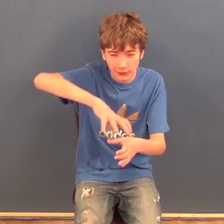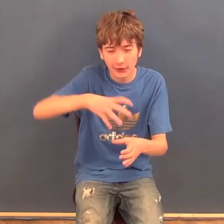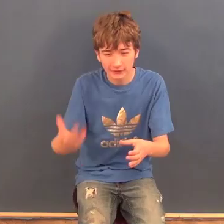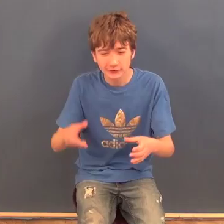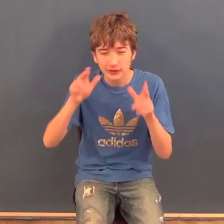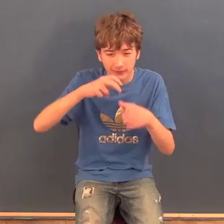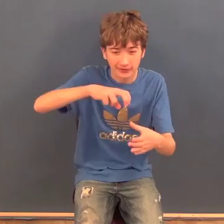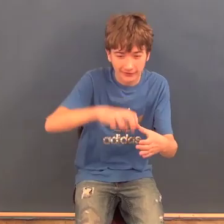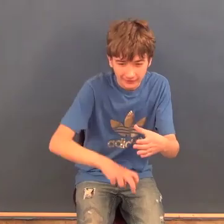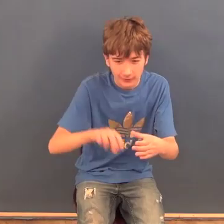Chłopiec otwiera słój, w którego środku siedzi żaba.